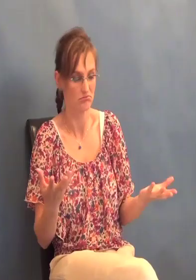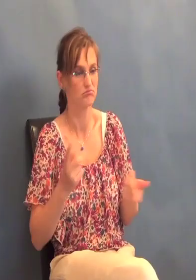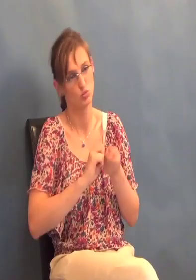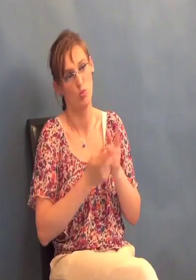Spotkamy się.